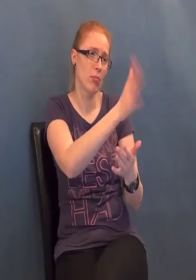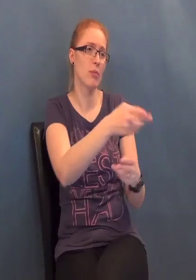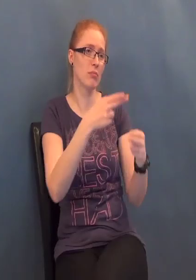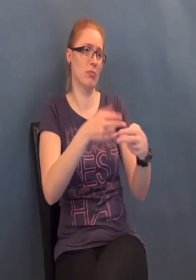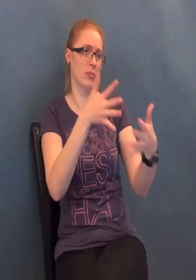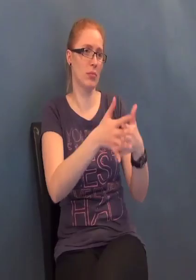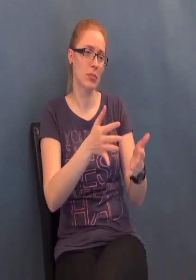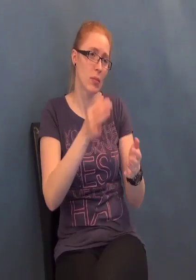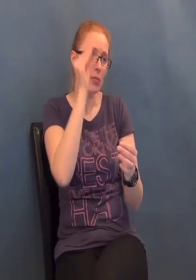Będziesz miał chorobę popromienną.